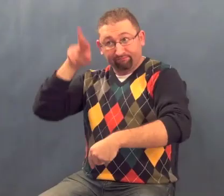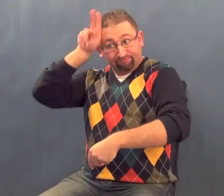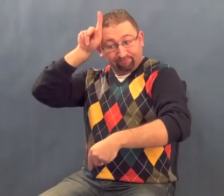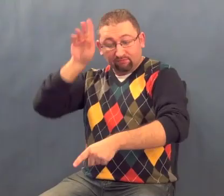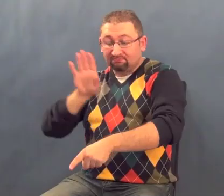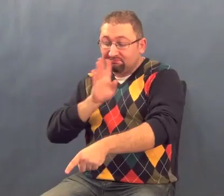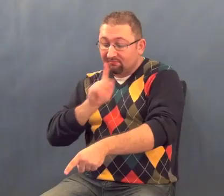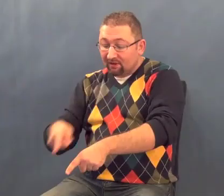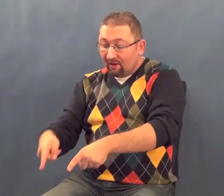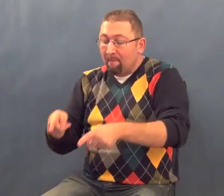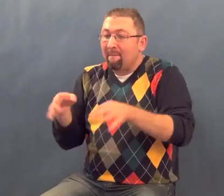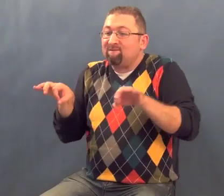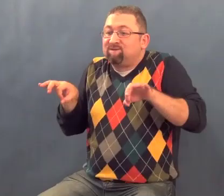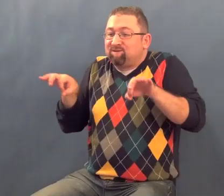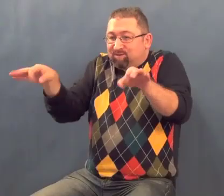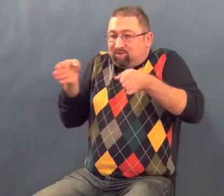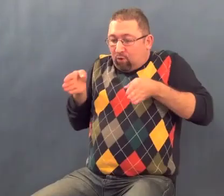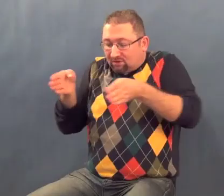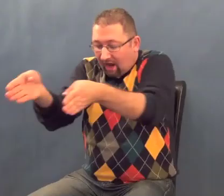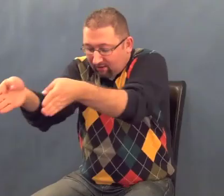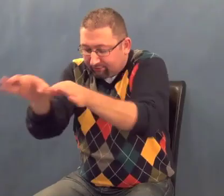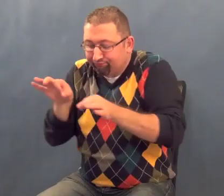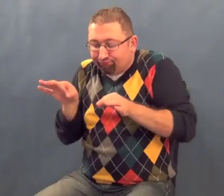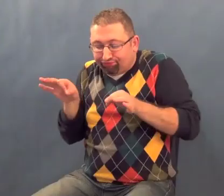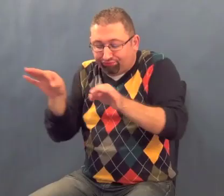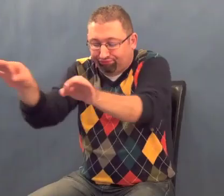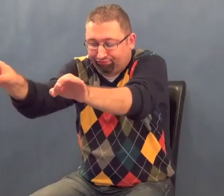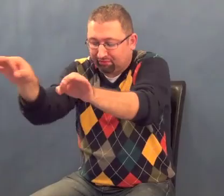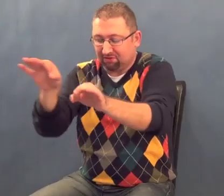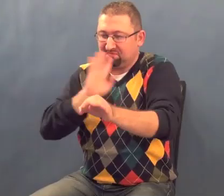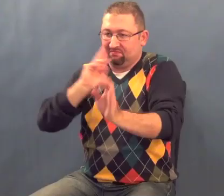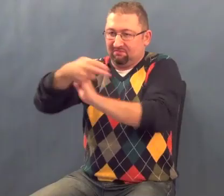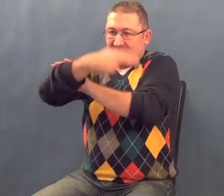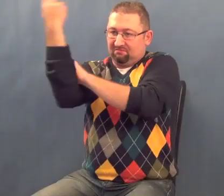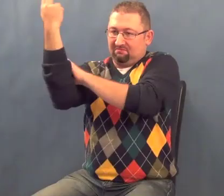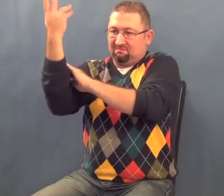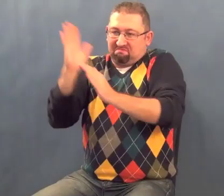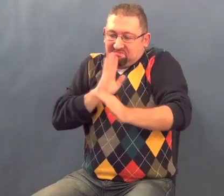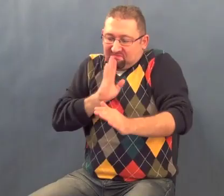Tak domyślam się, że chyba jak wjeżdża ten wózek, to szlaban chyba nie jest opuszczony.